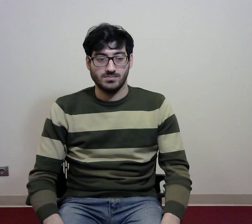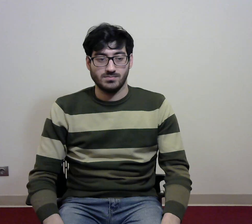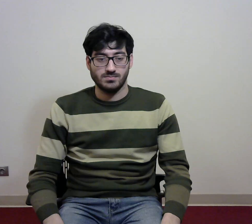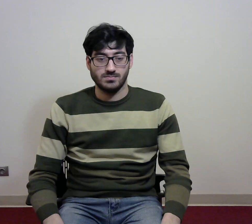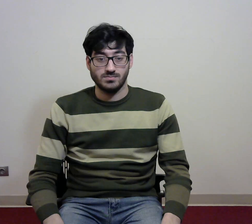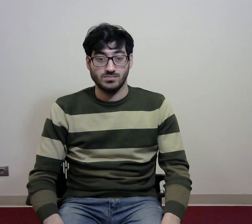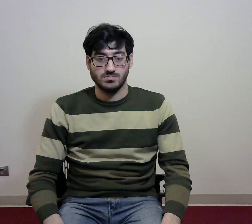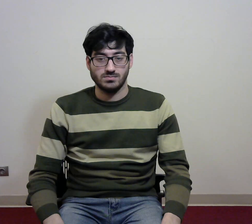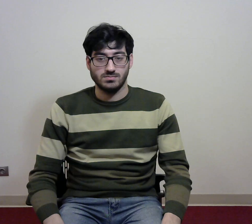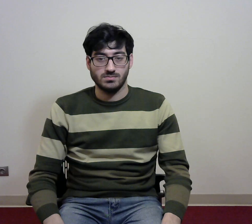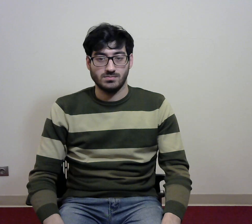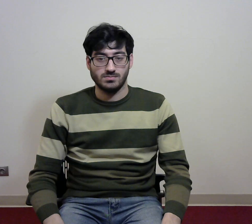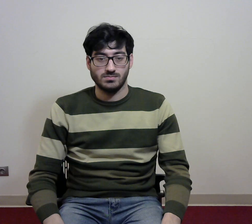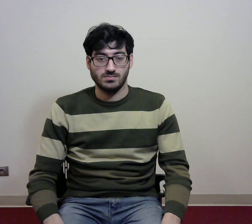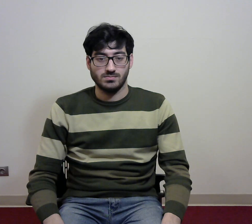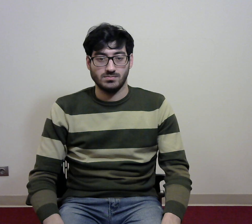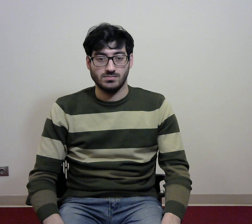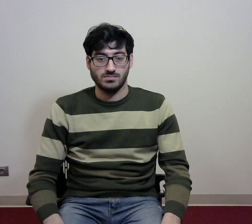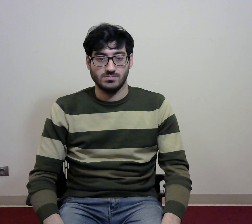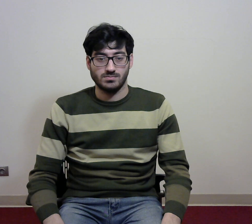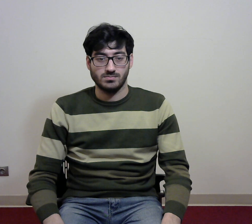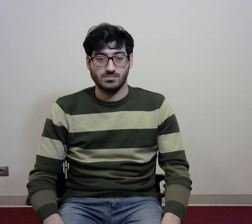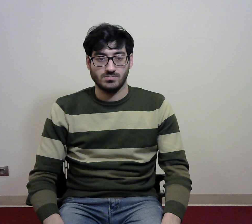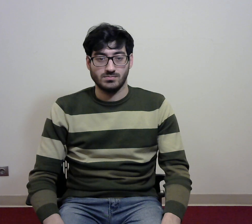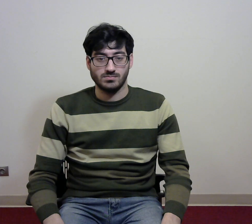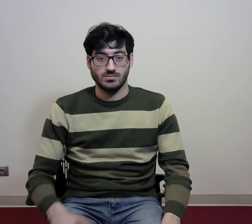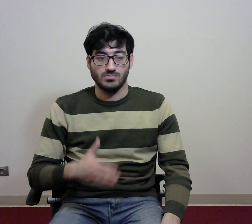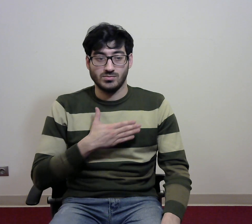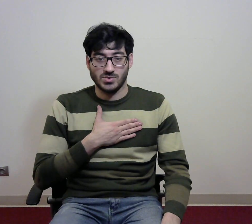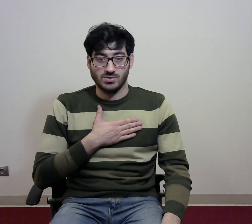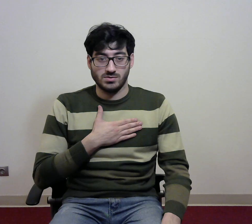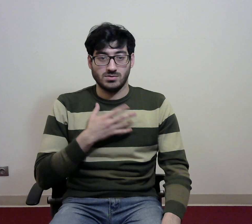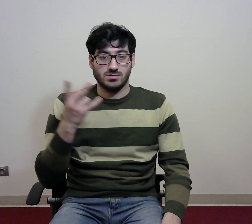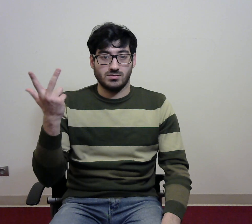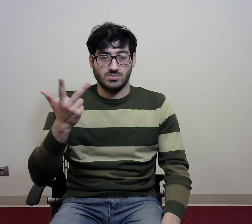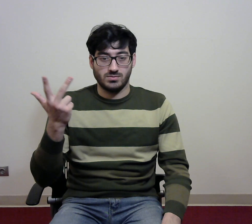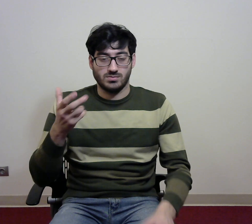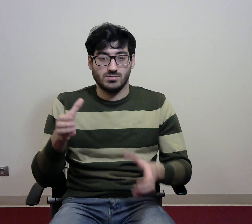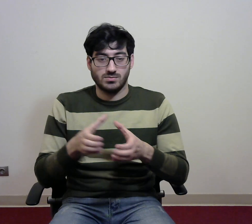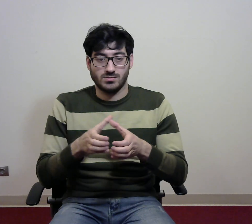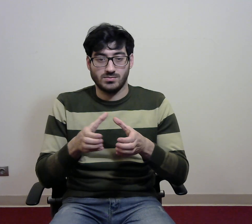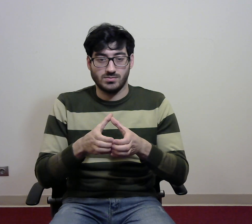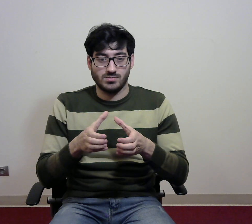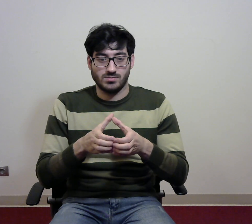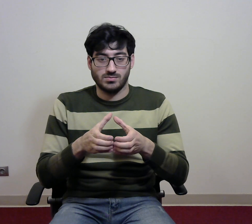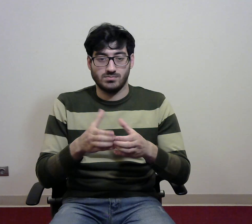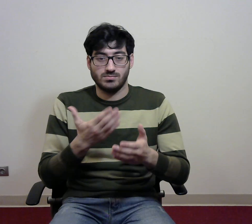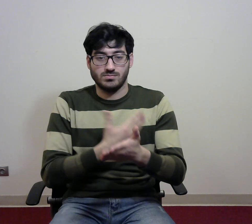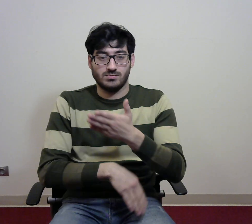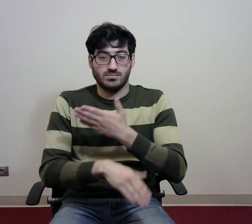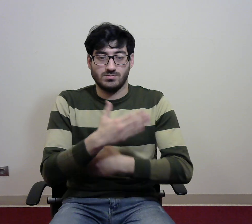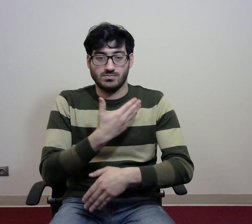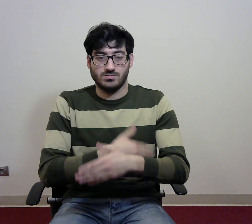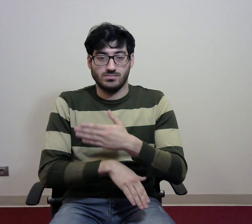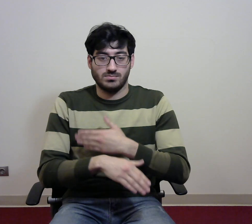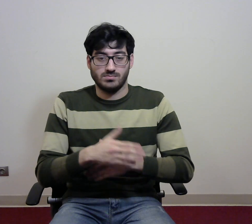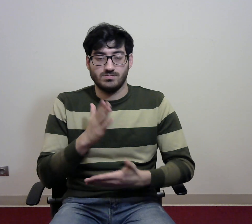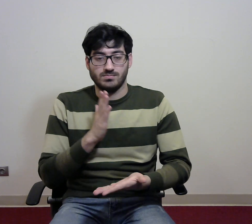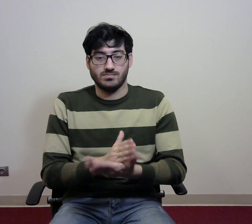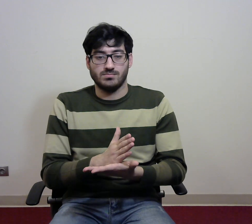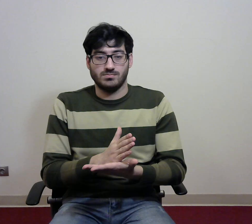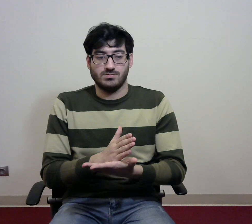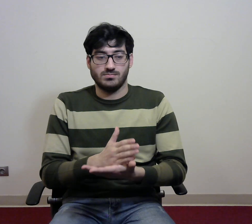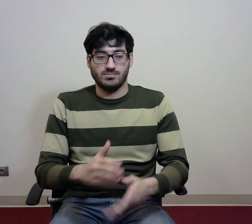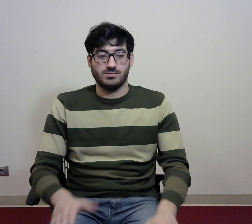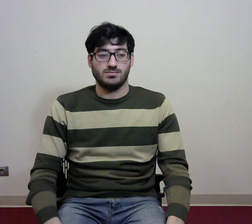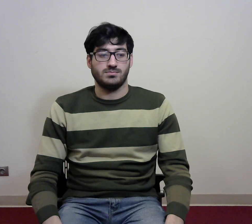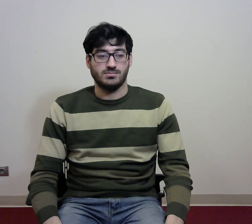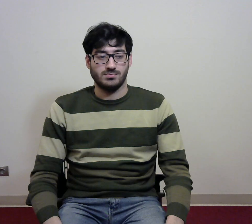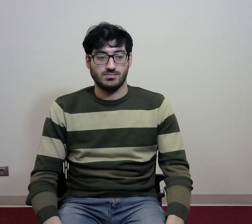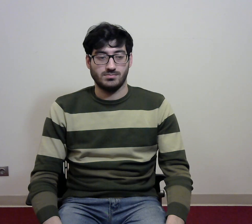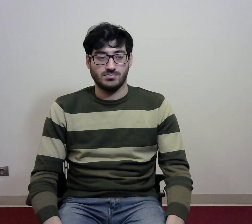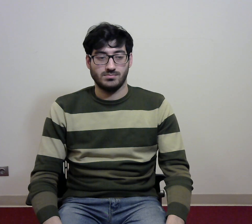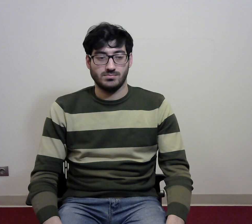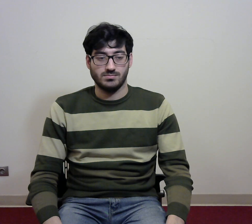Mənim üçünücü dərəcə əlilliyim var